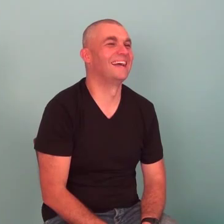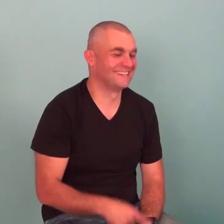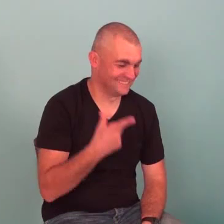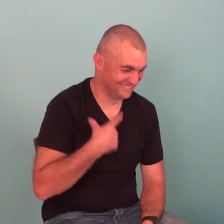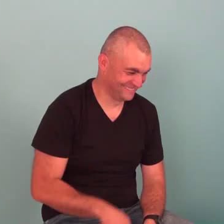Aha.